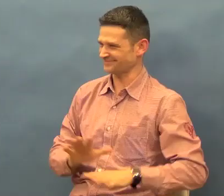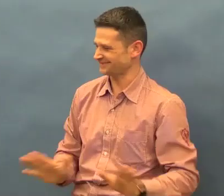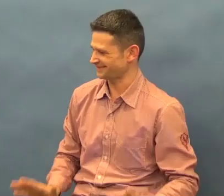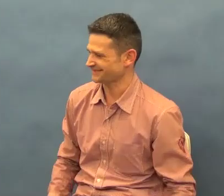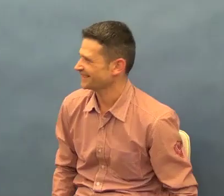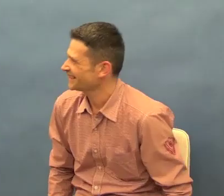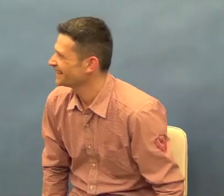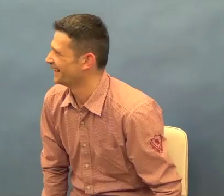Na szczęście tak nie było, koniec.